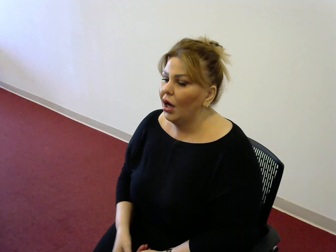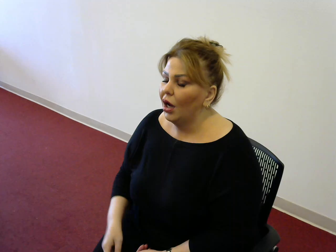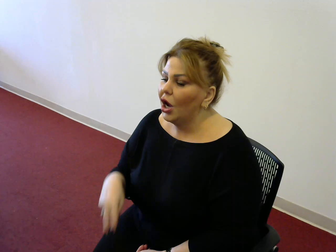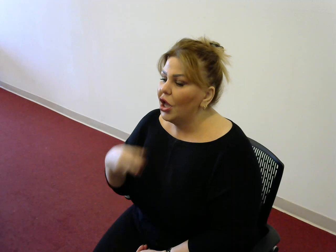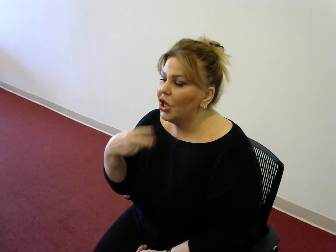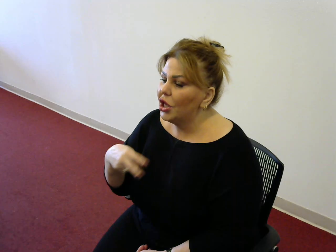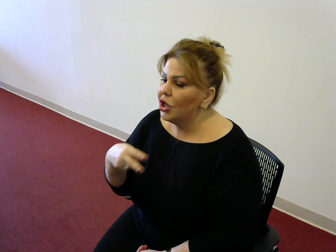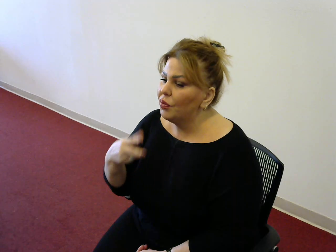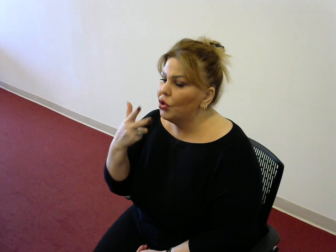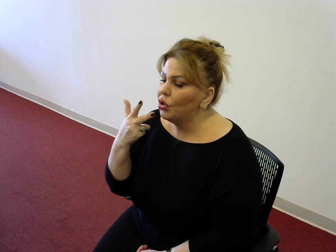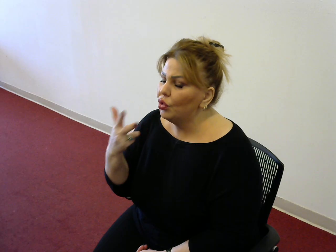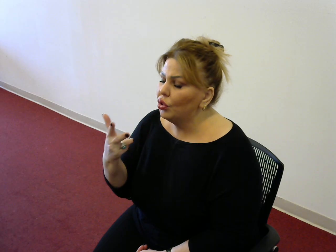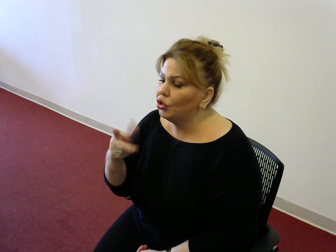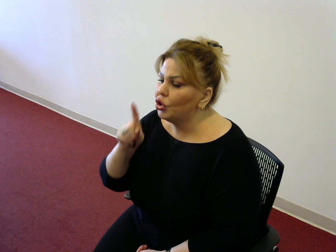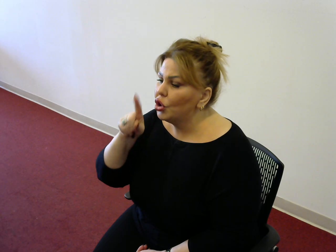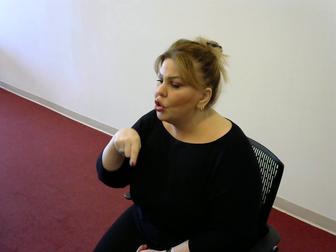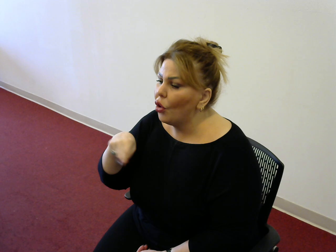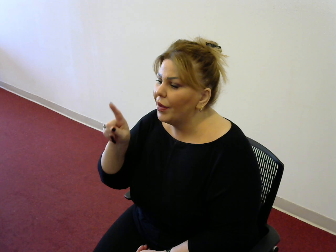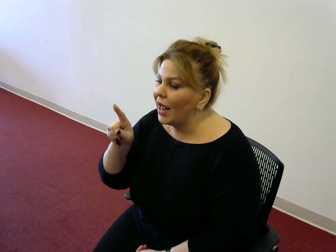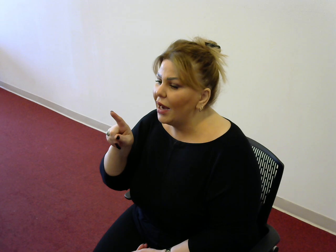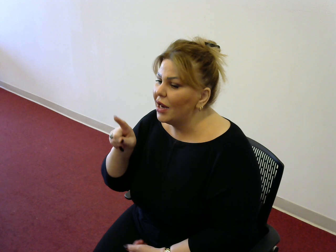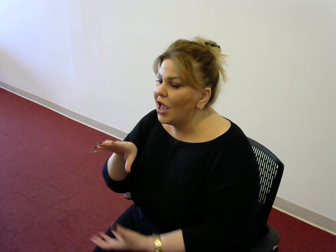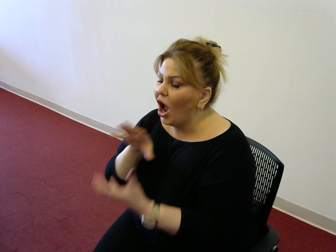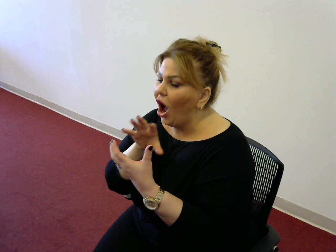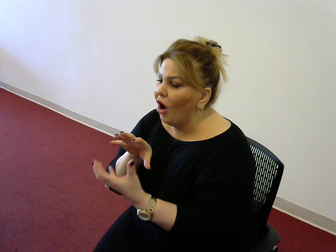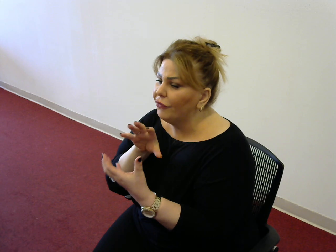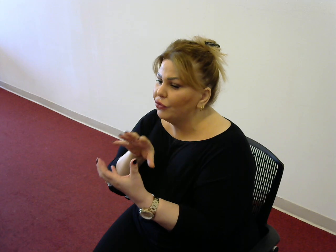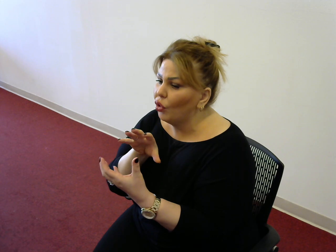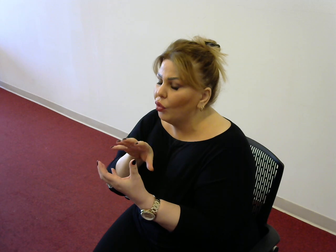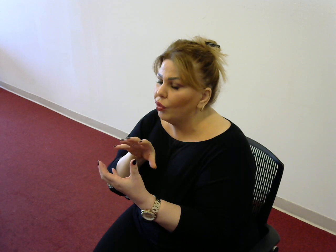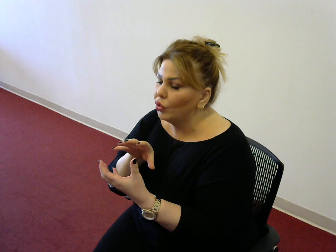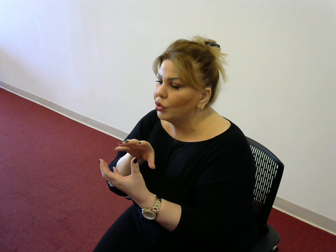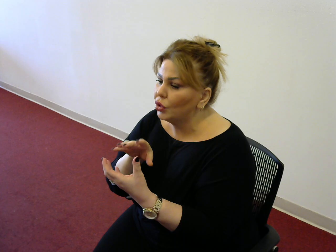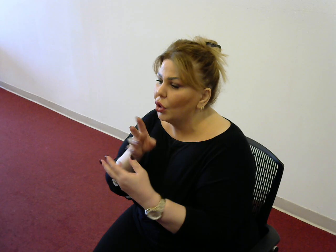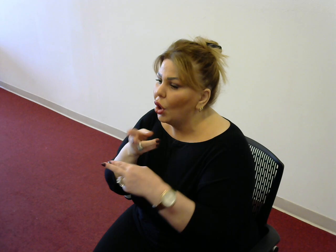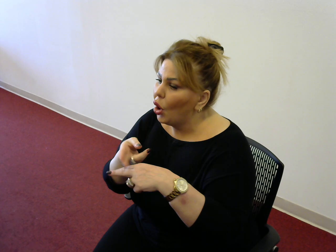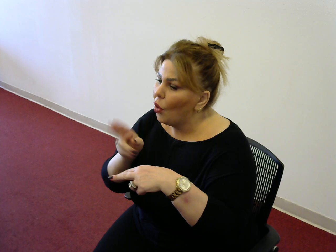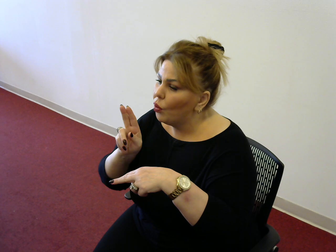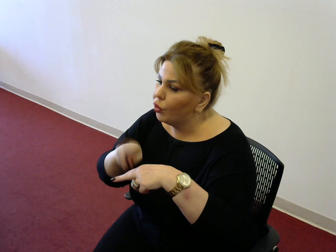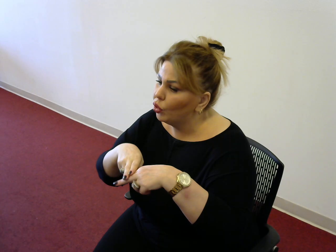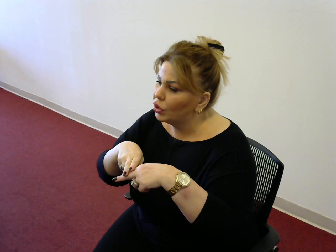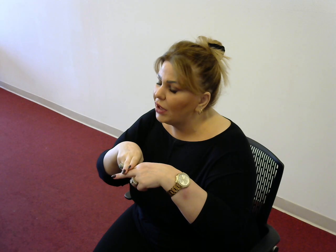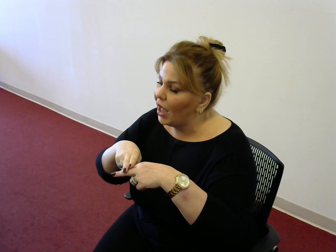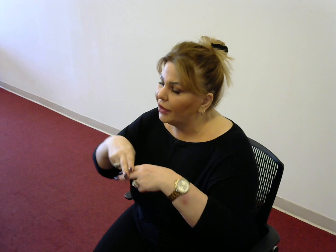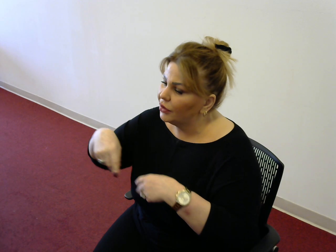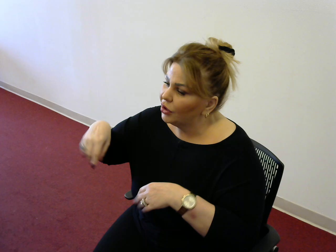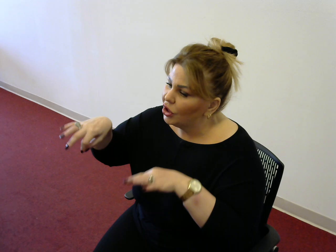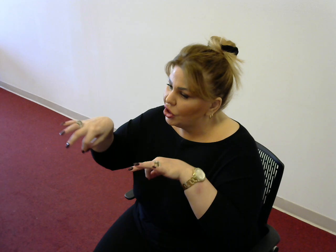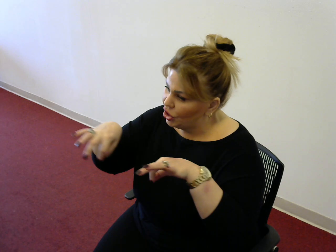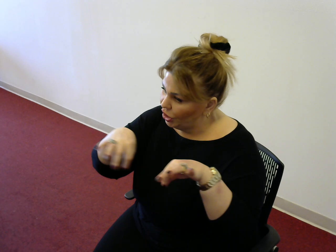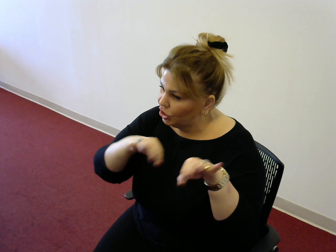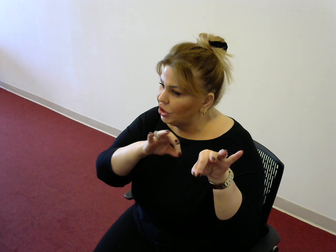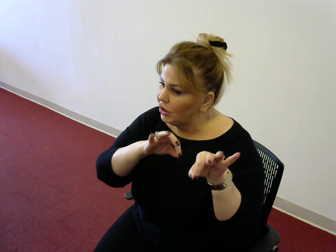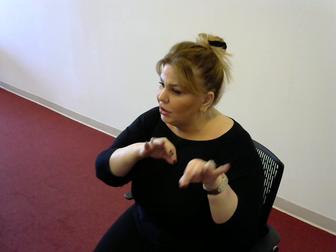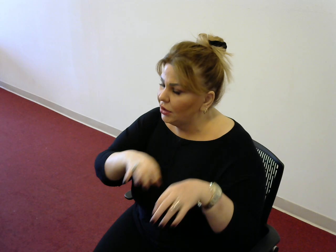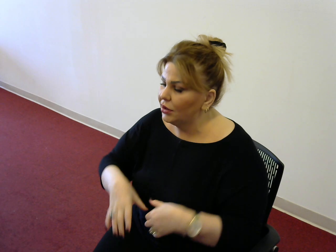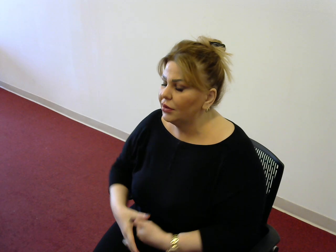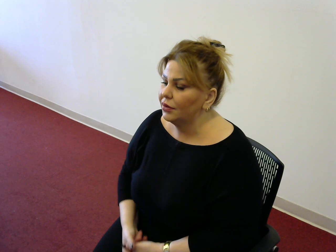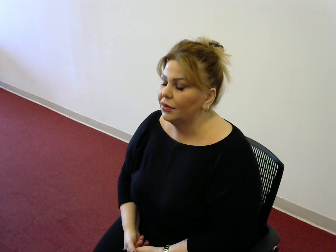23 saylı avtobus burdan keçir?